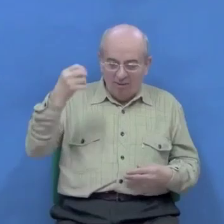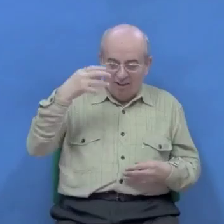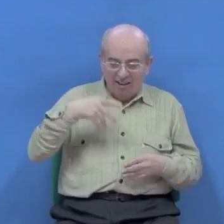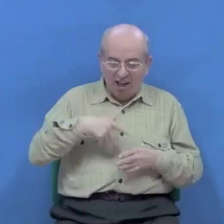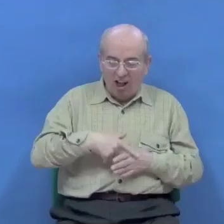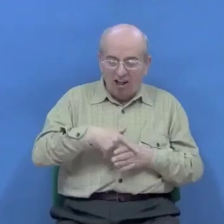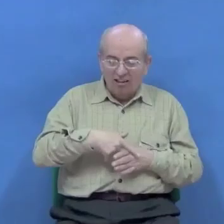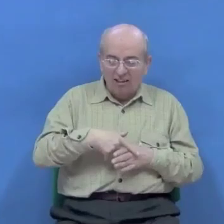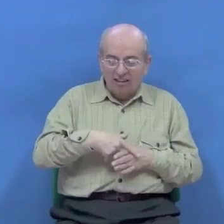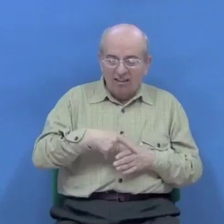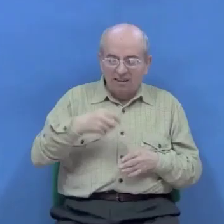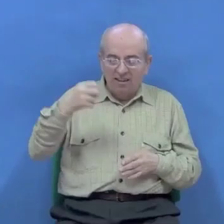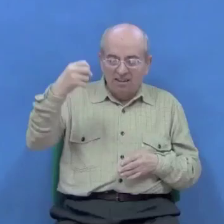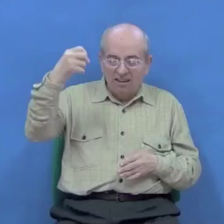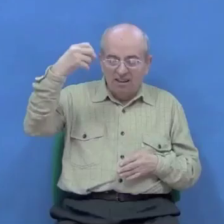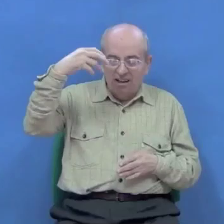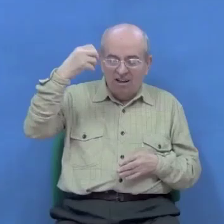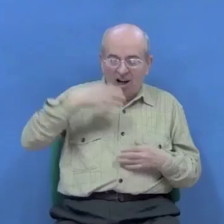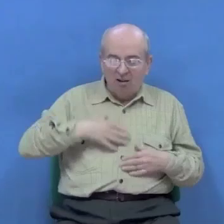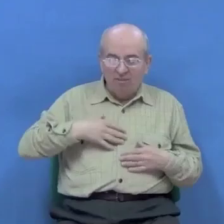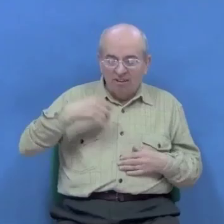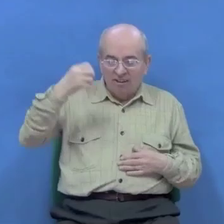Prysznic dla konia.